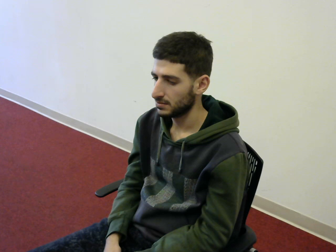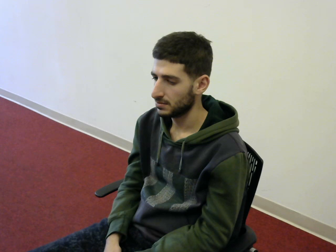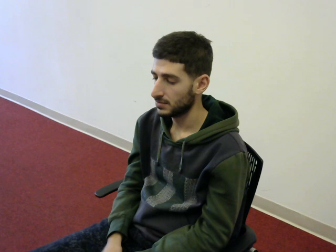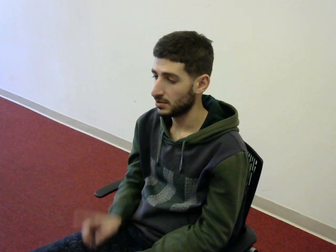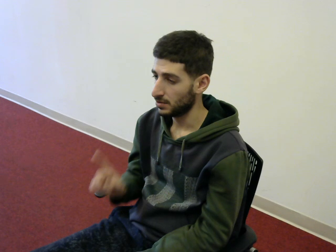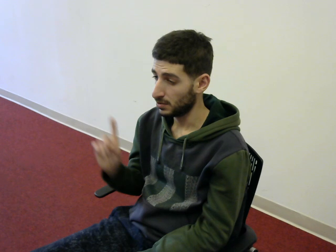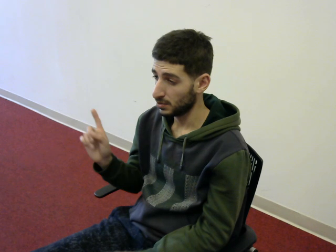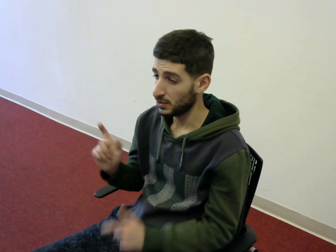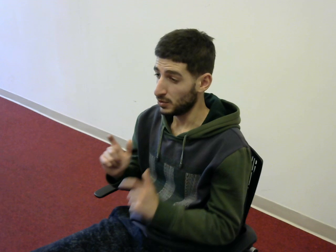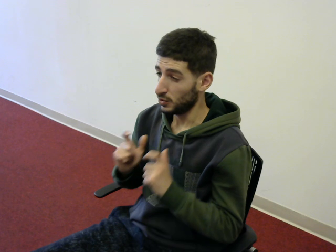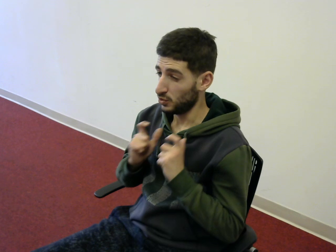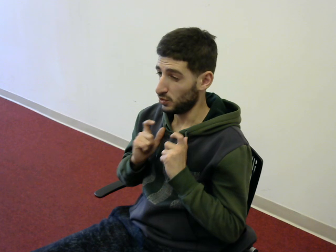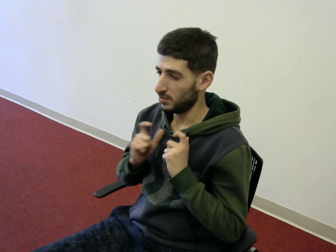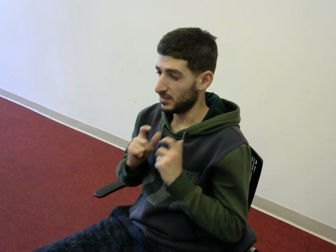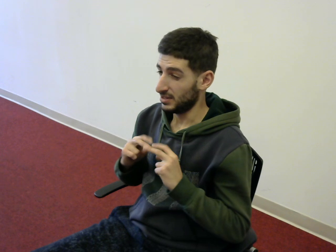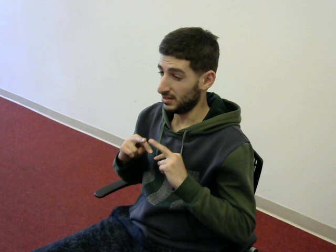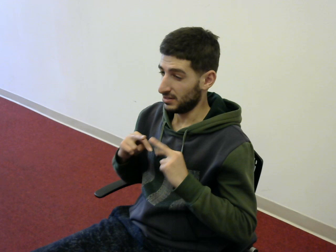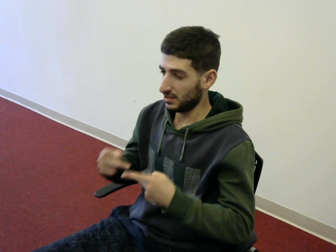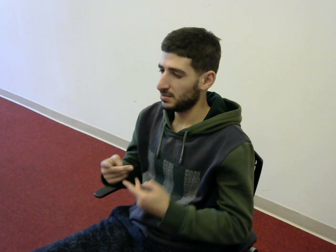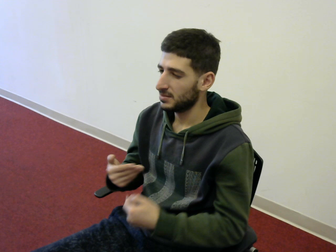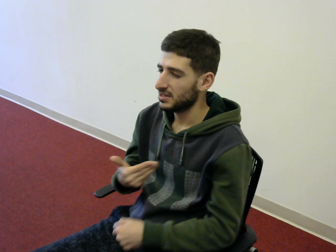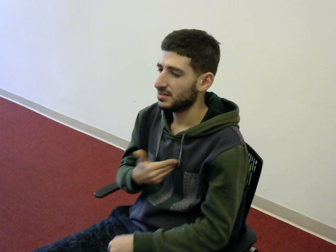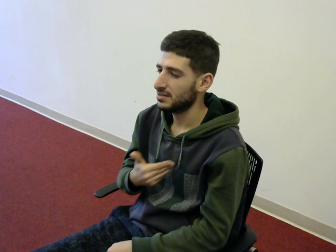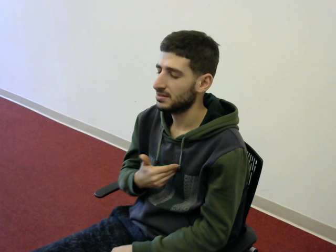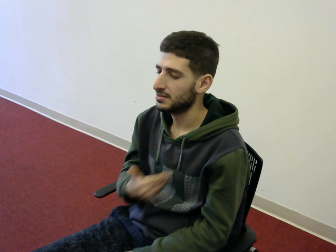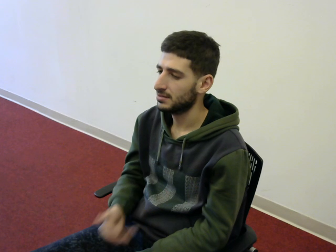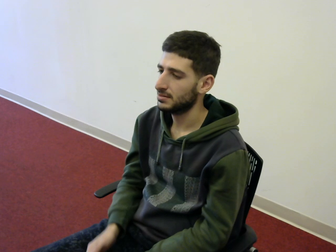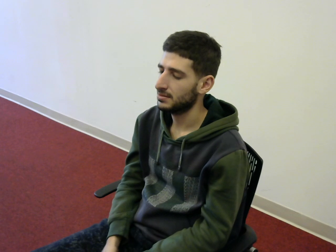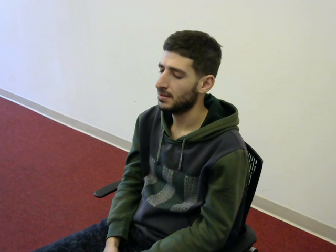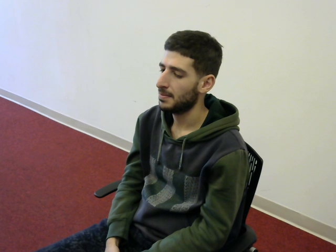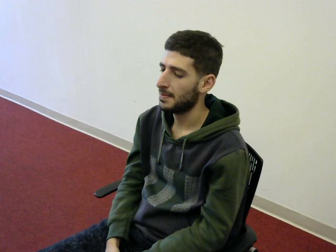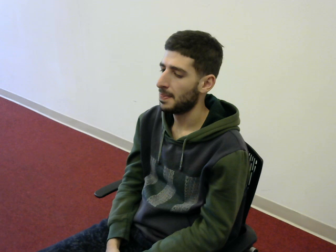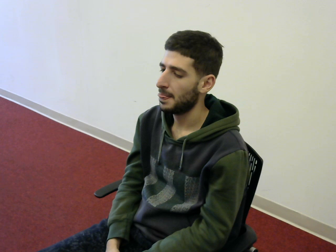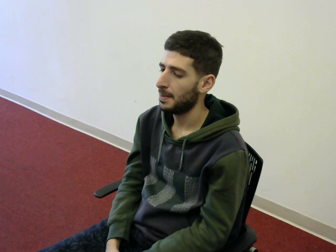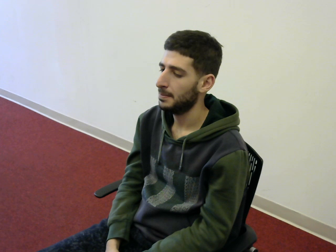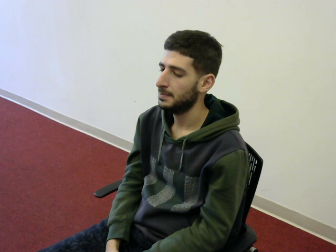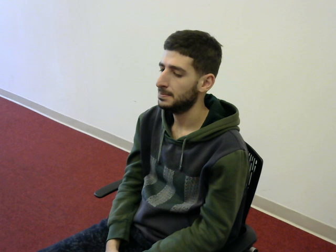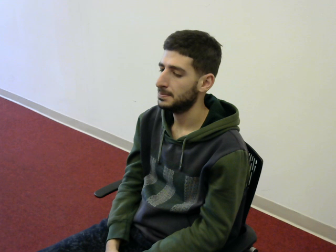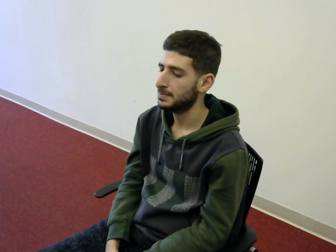O köynəyini dəyişmək istəyir